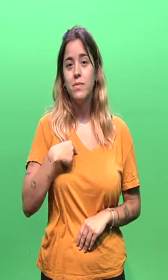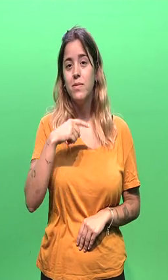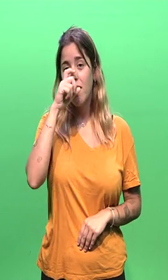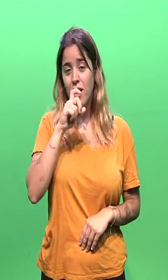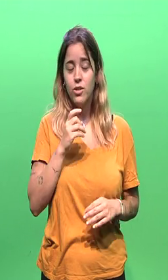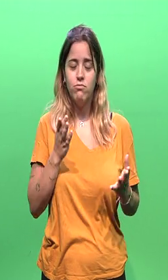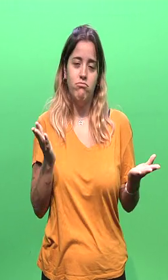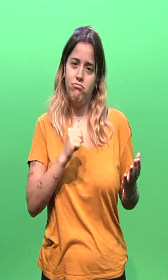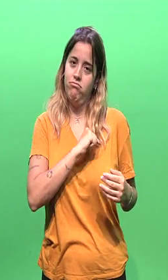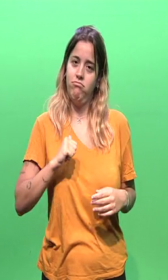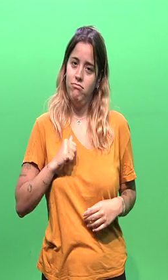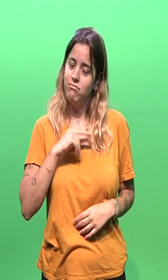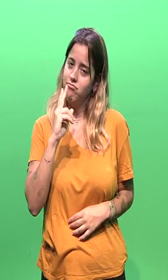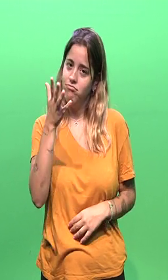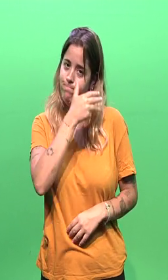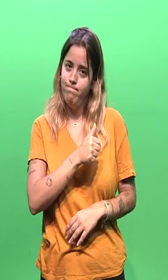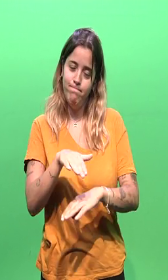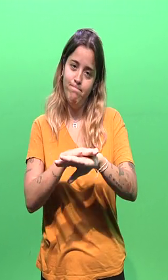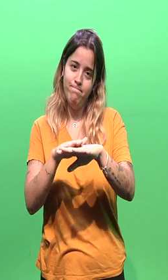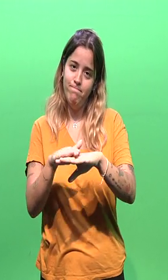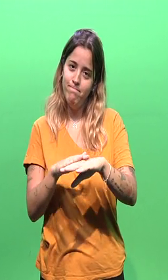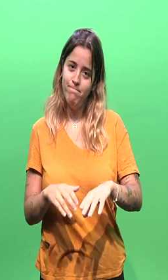No et puc dir la meva edat, és privat, perdona.